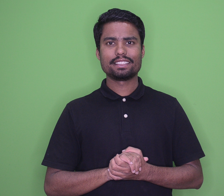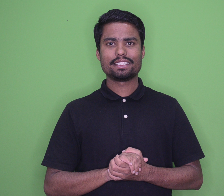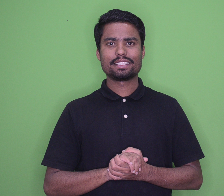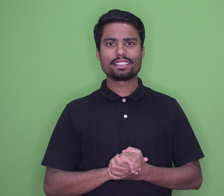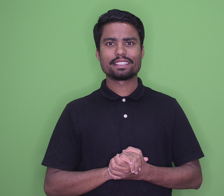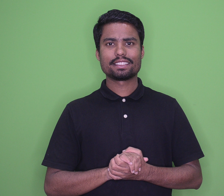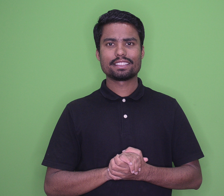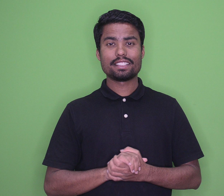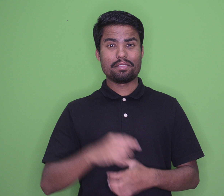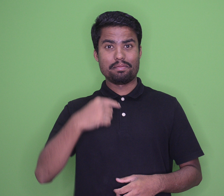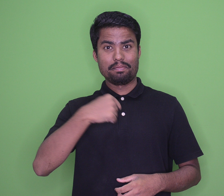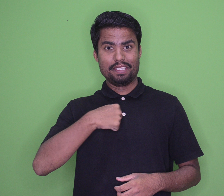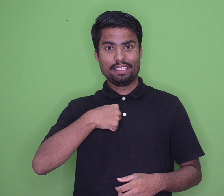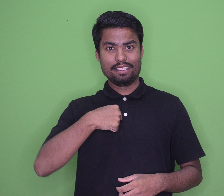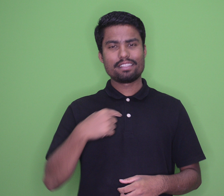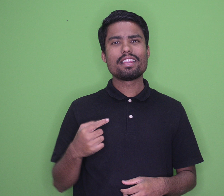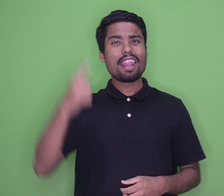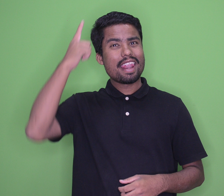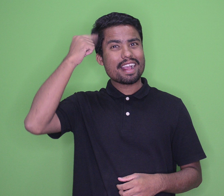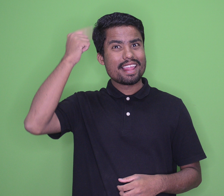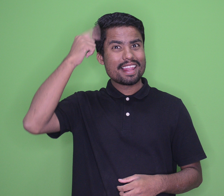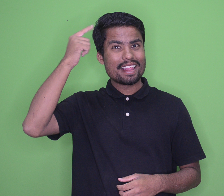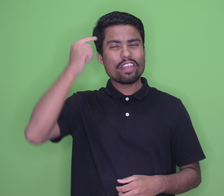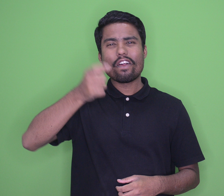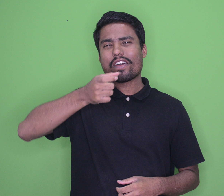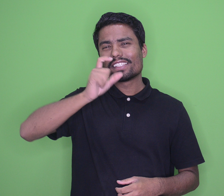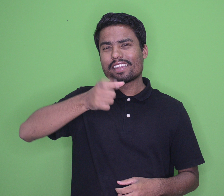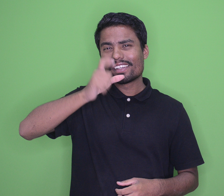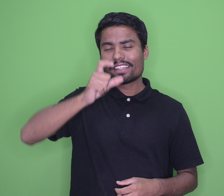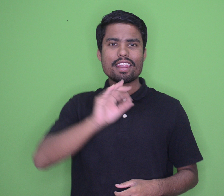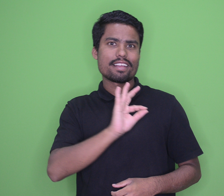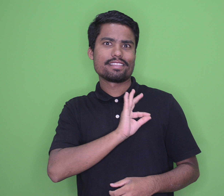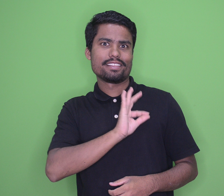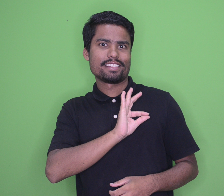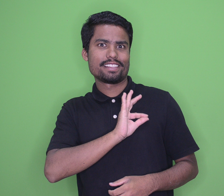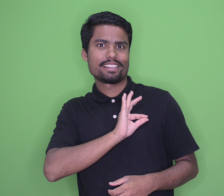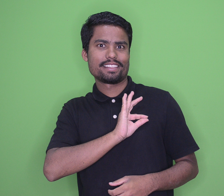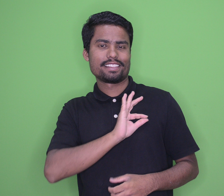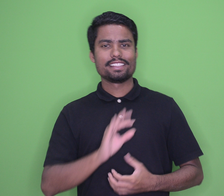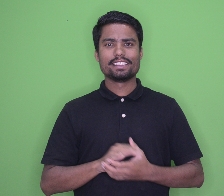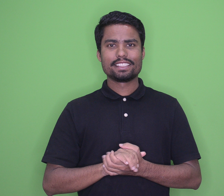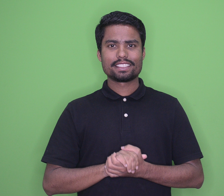i love black coffee